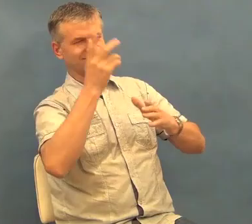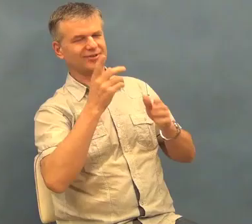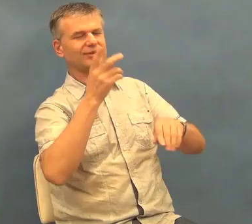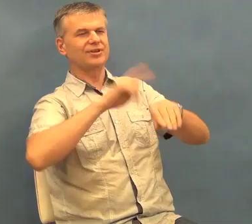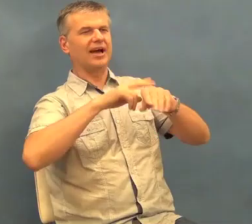Zegar.